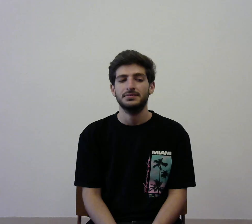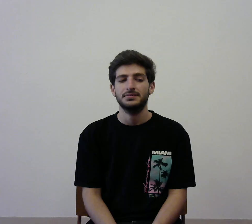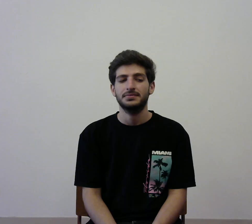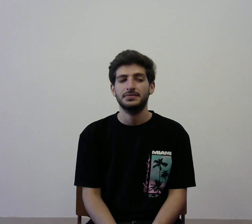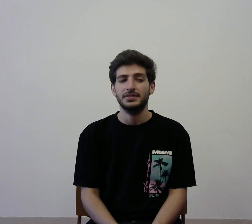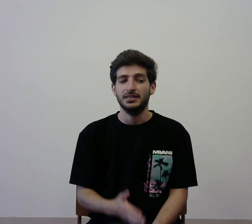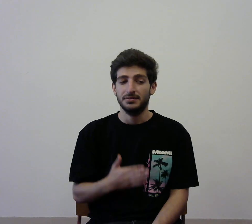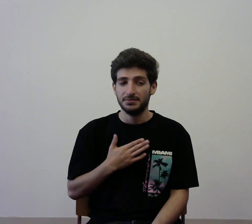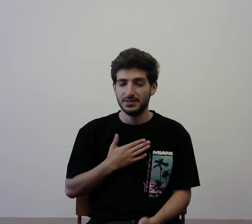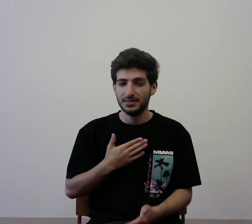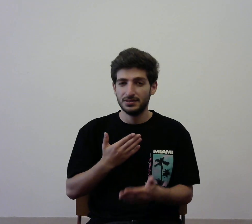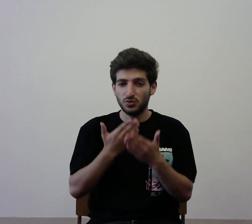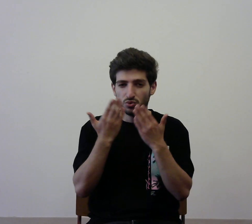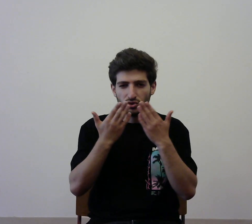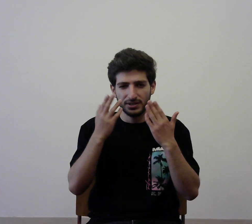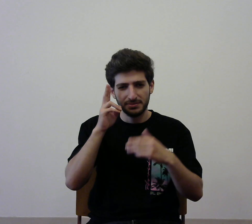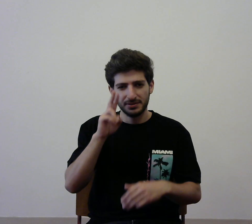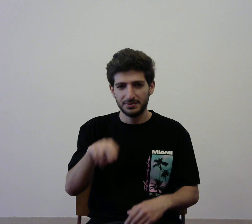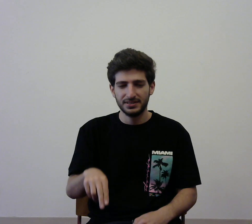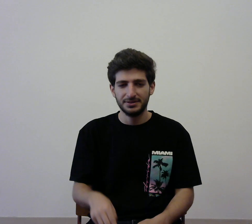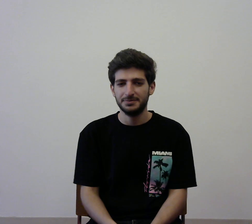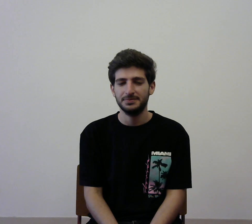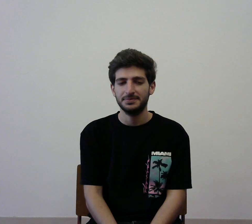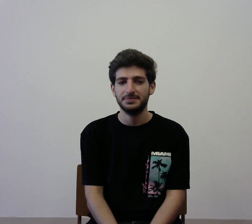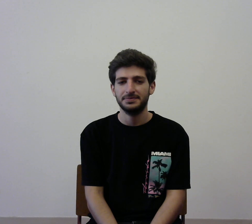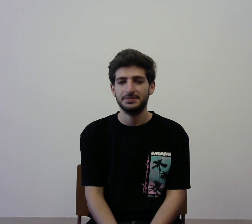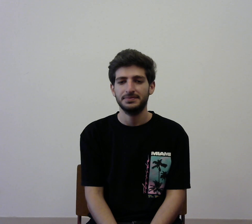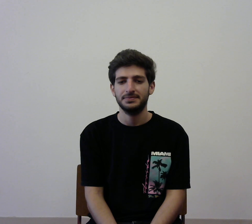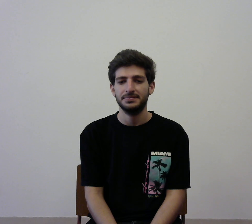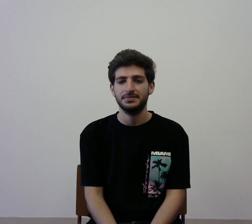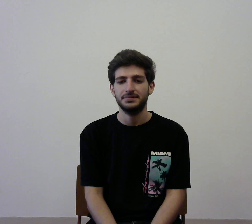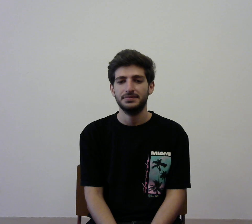Mən oxuya bilmirəm